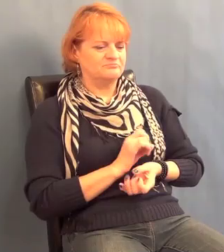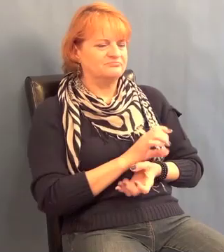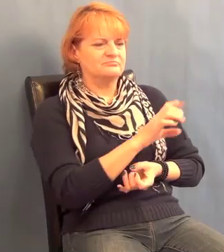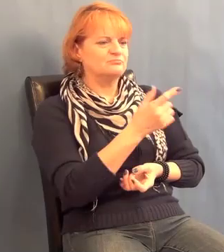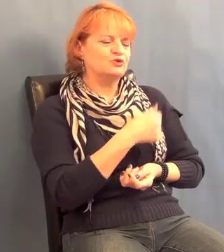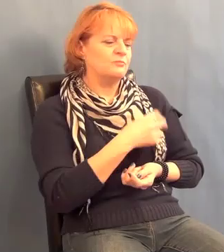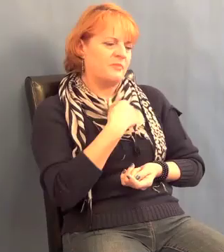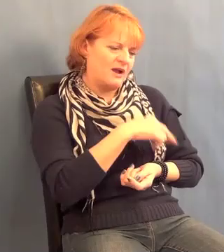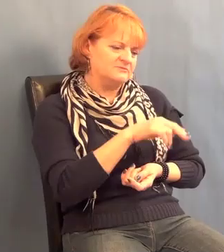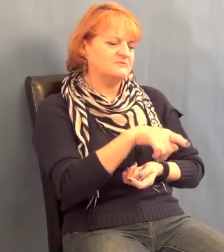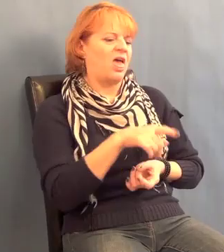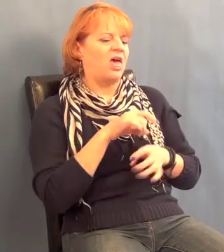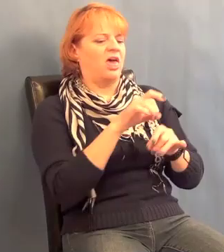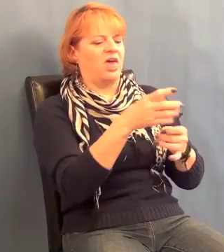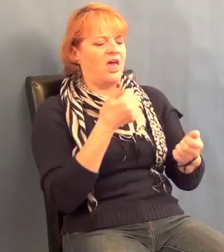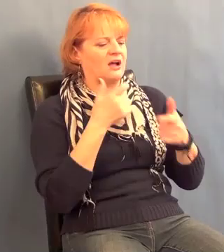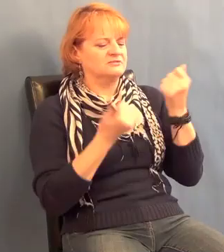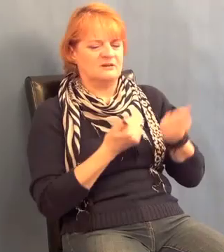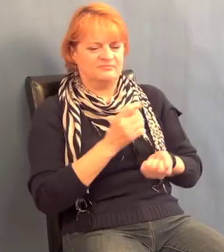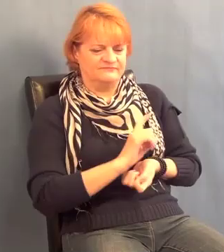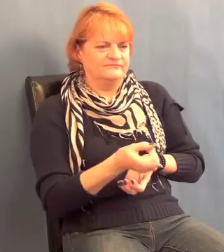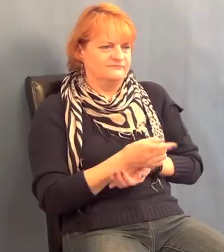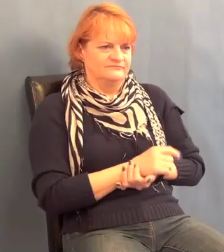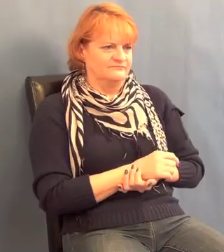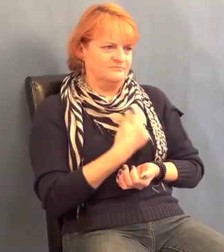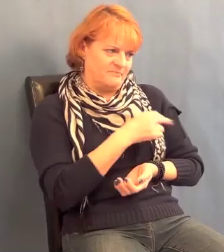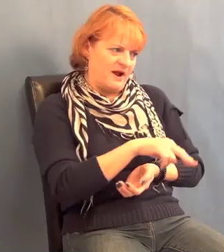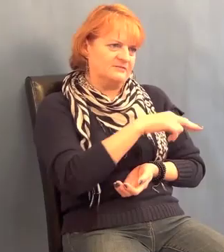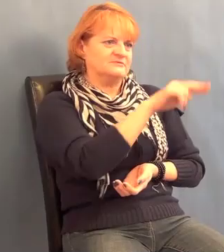Nie wolno wbiegać na ulicę, trzeba przechodzić po białych pasach, a nie normalnie ulicą, gdzie samochody przejeżdżają.